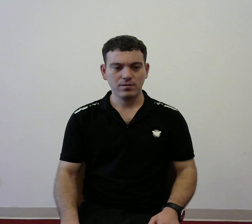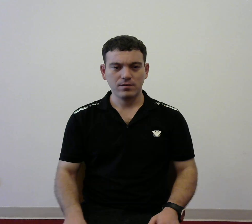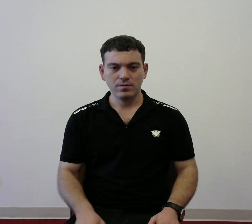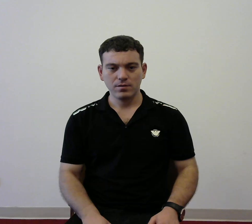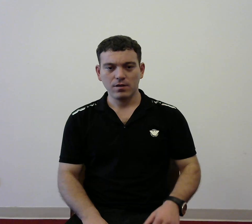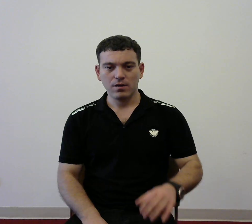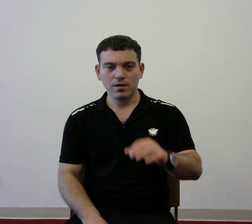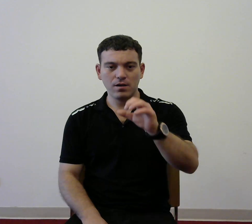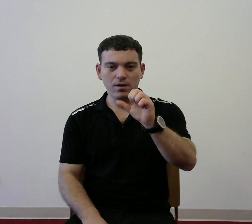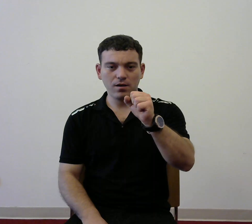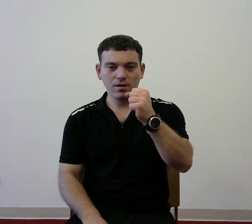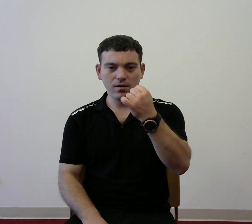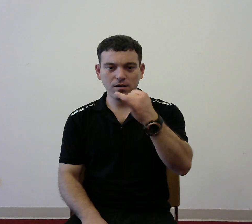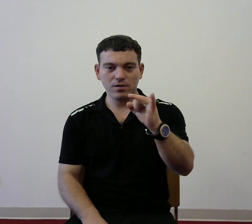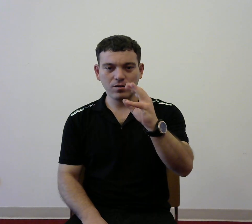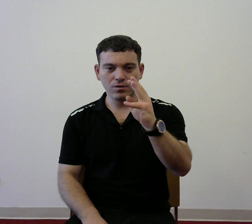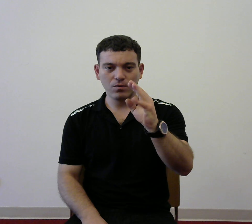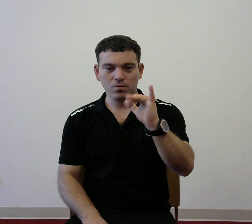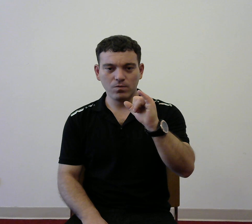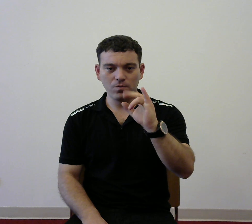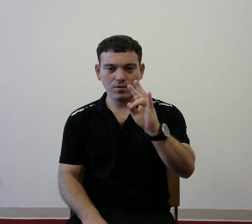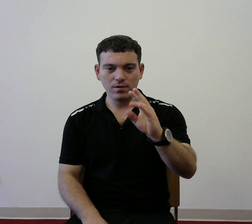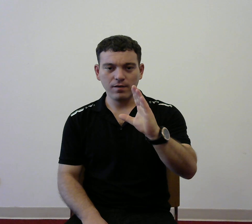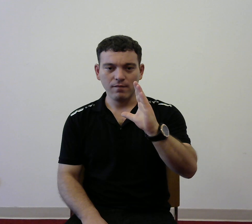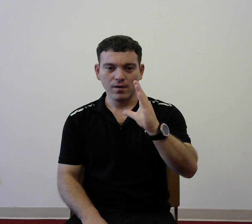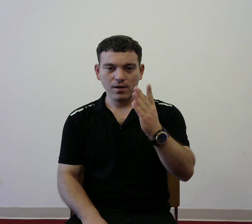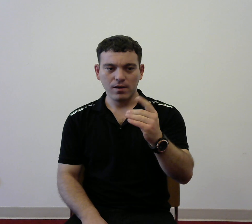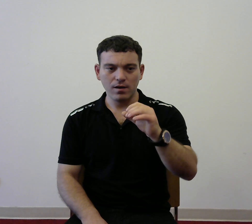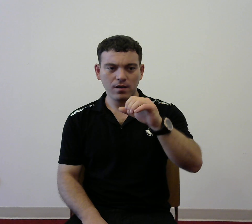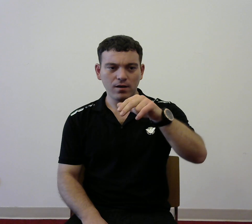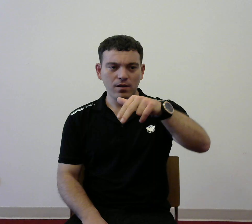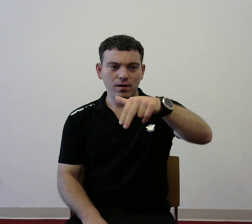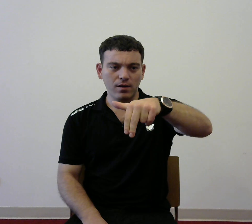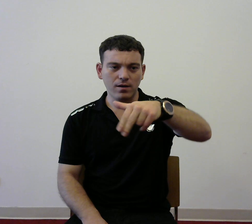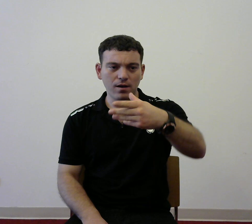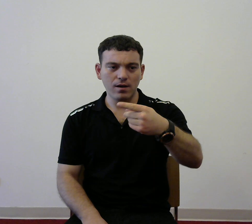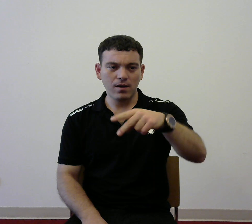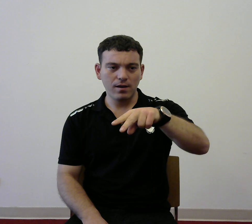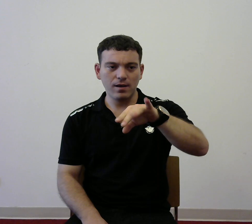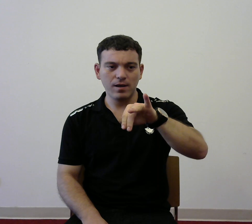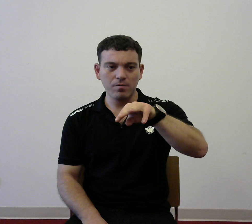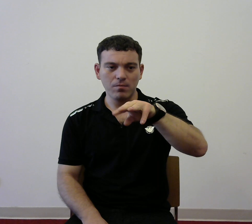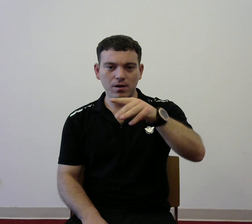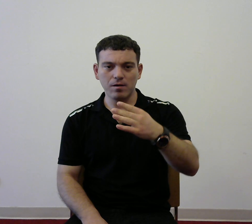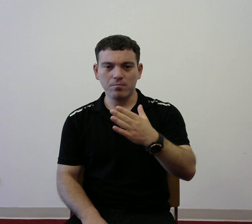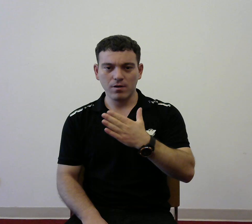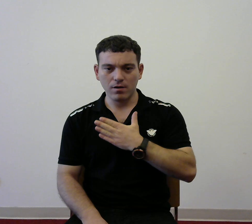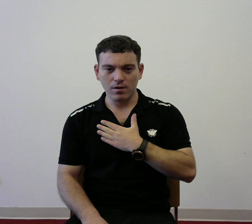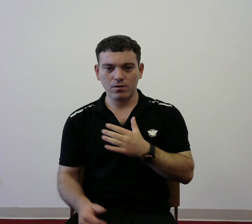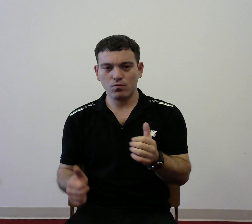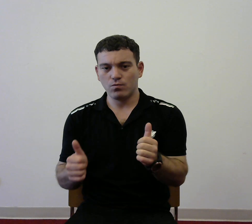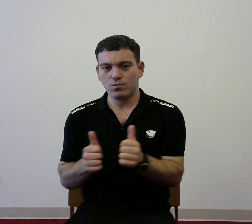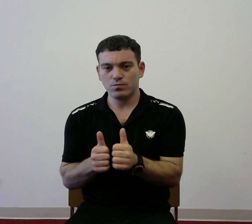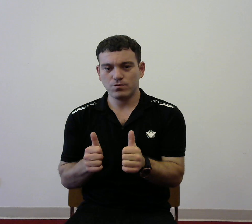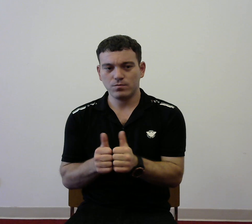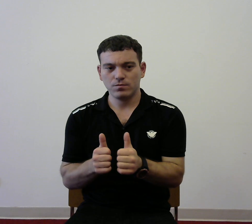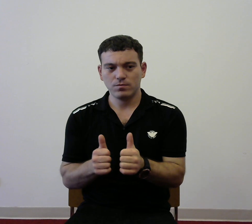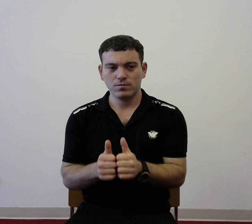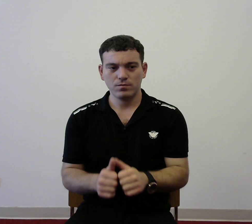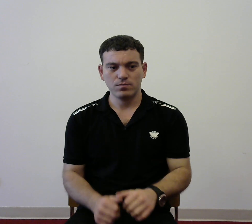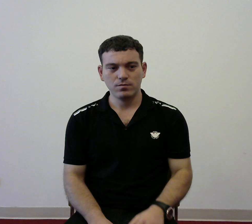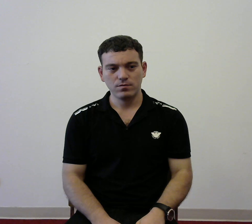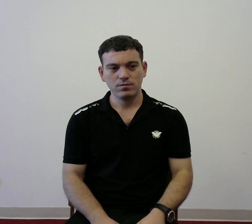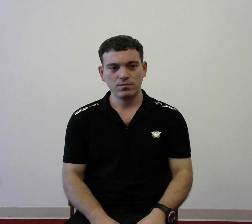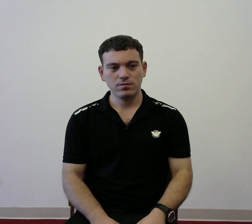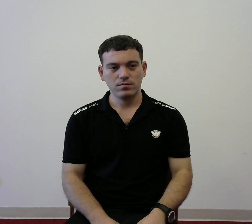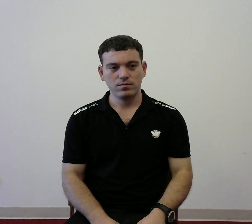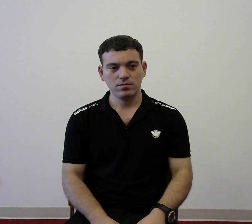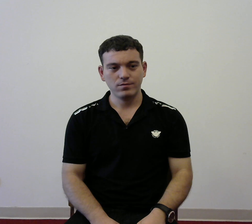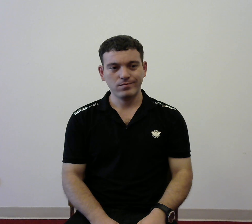Aygül və Həlimə mənim qonşularımdır